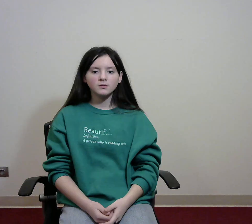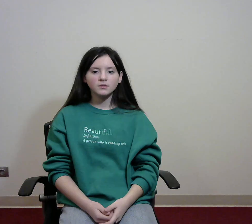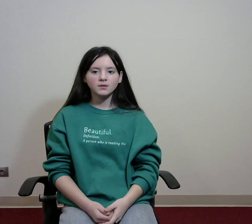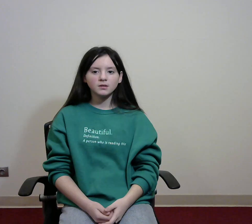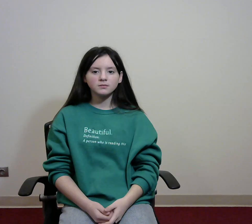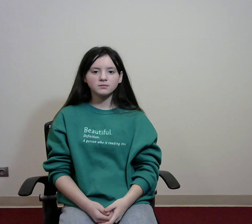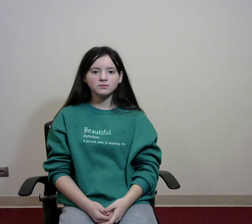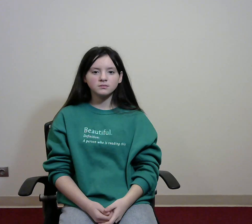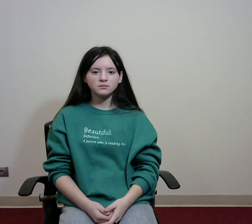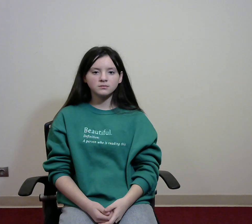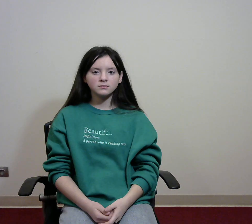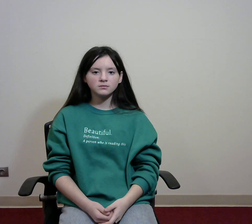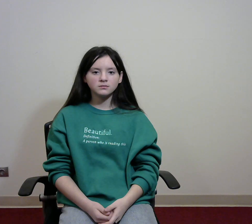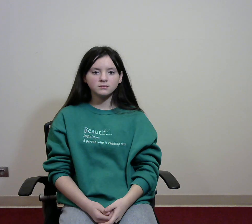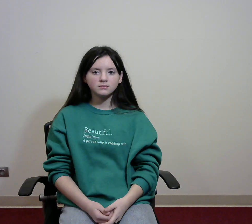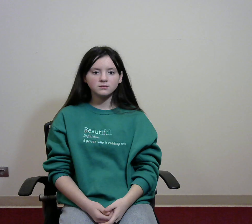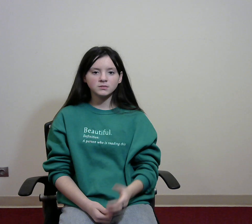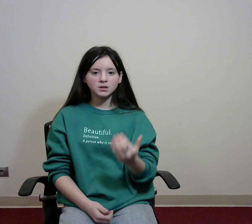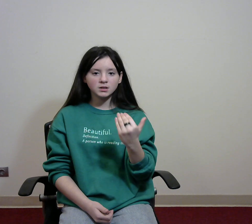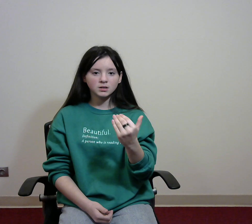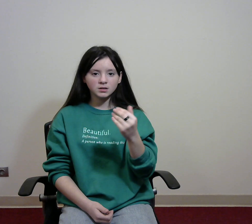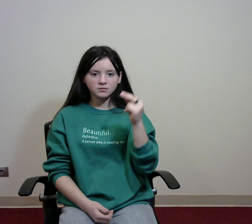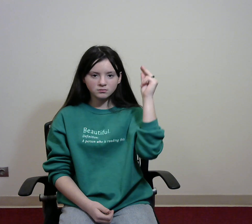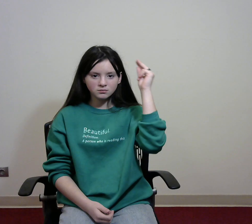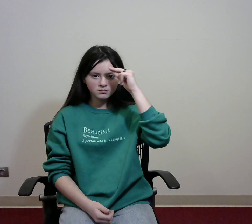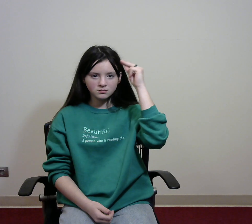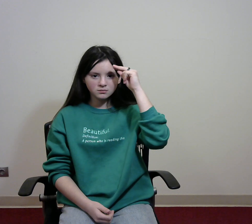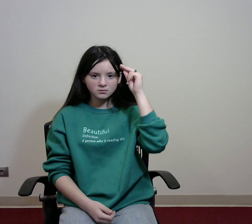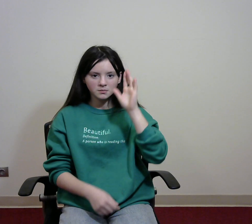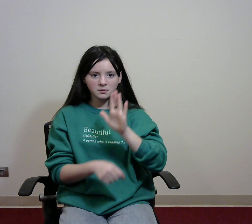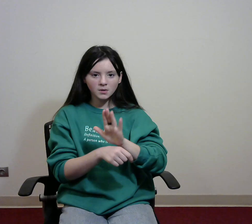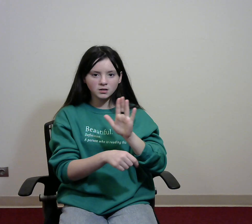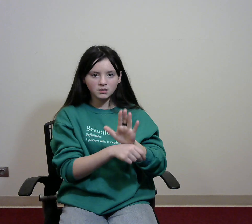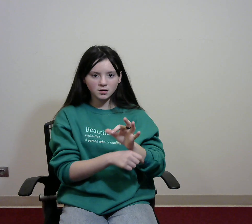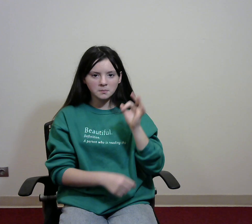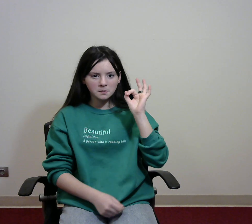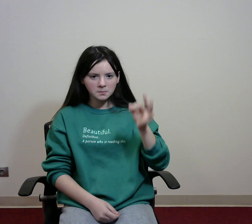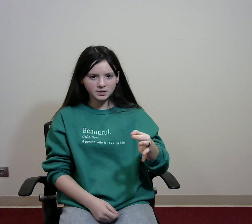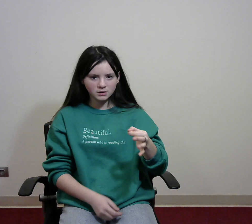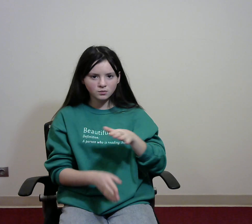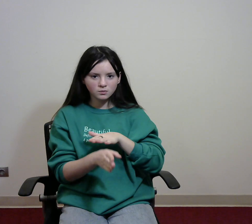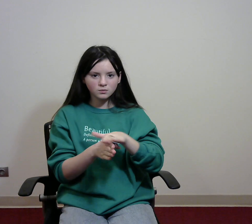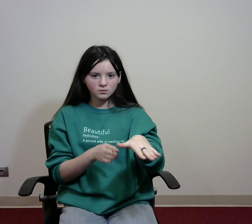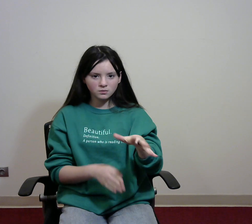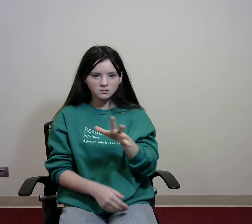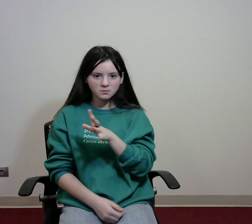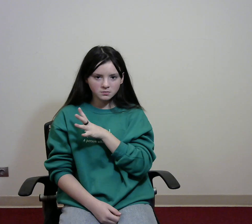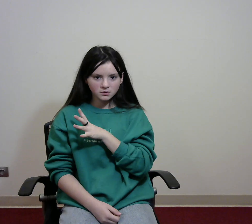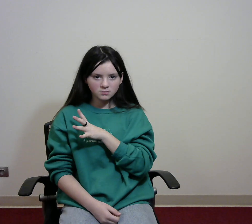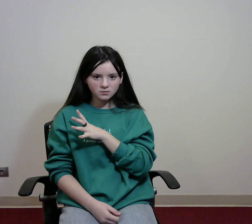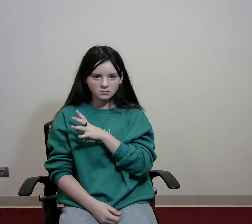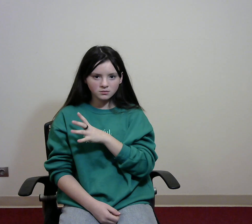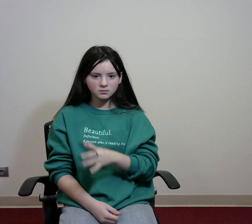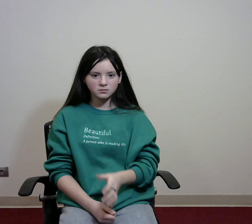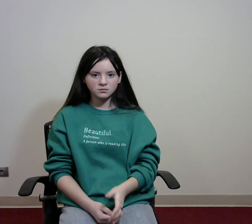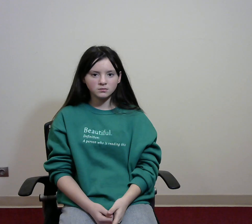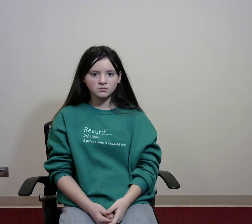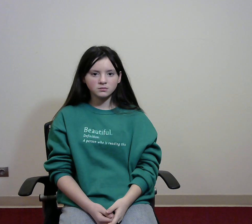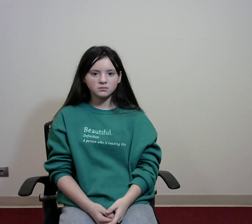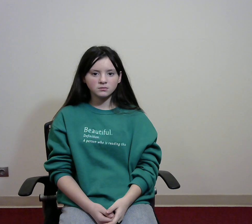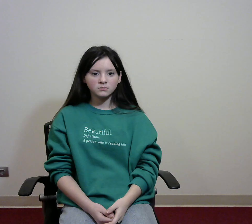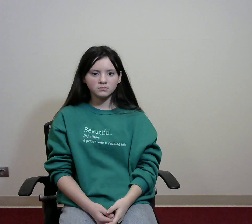Sənin şagirdin tapşırıqları düzgün yerinə yetirib